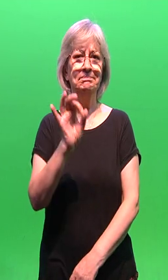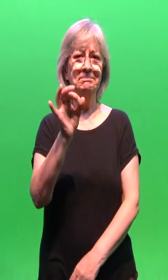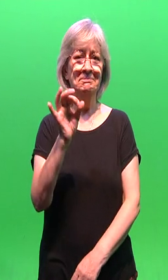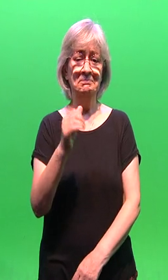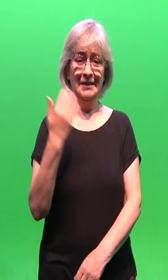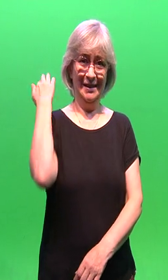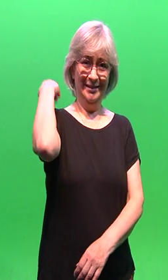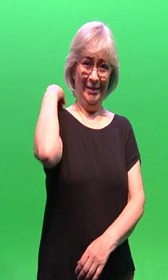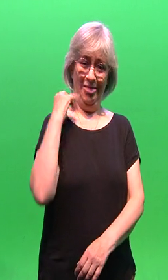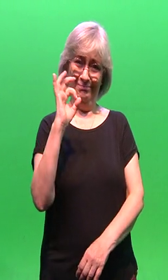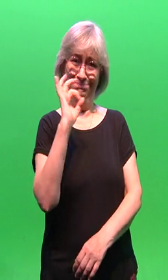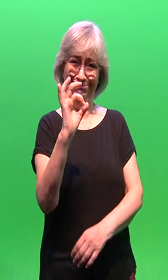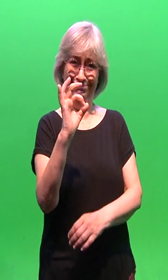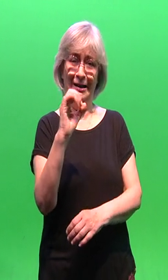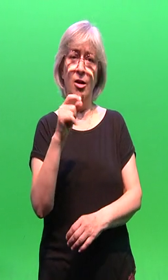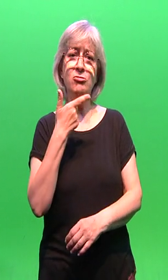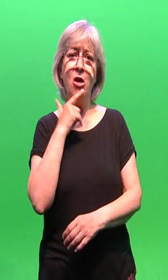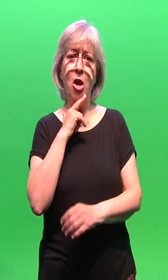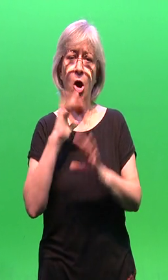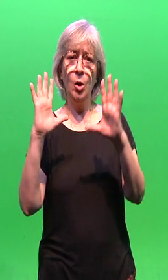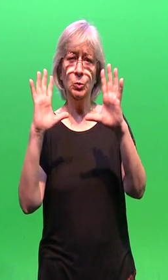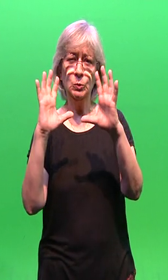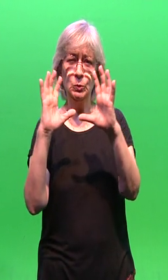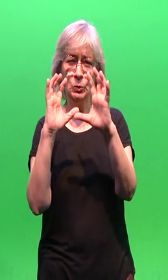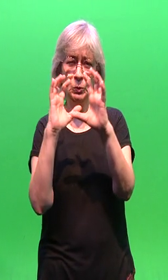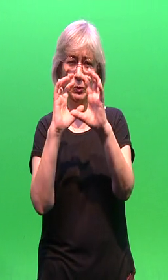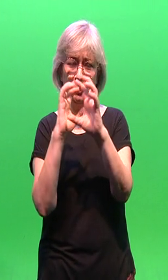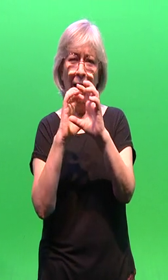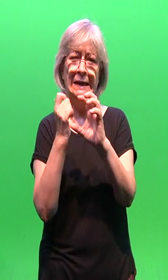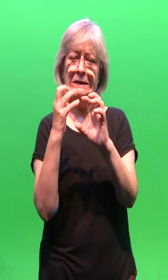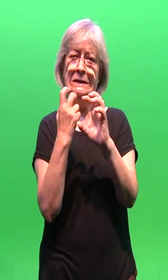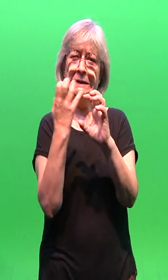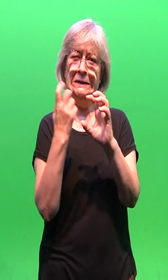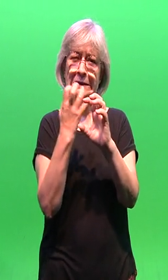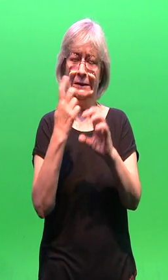Sí, tinc una taca a l'esquena que s'ha anat enfosquin i em cou.